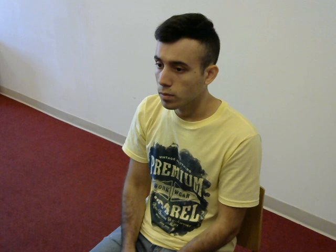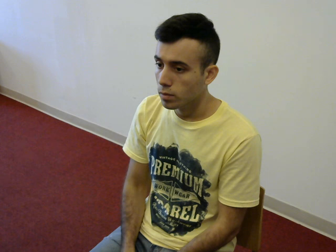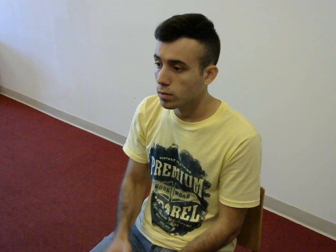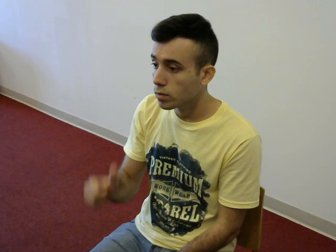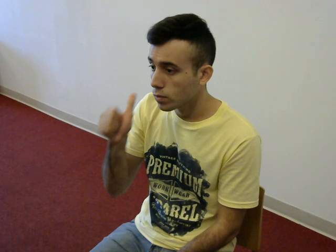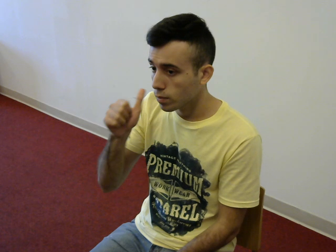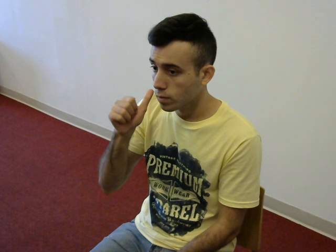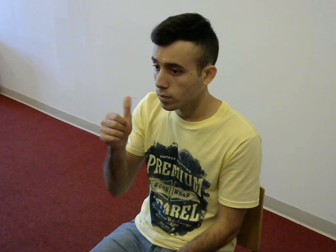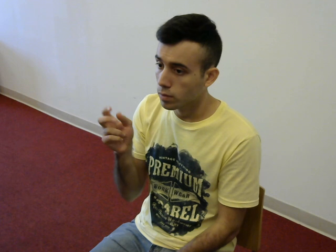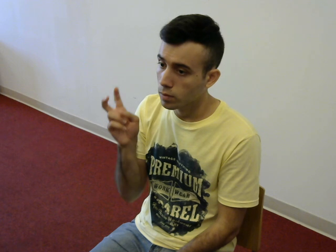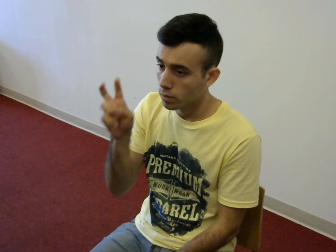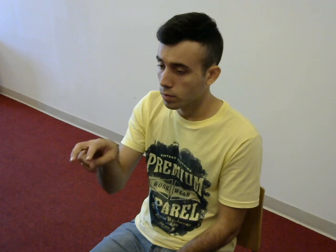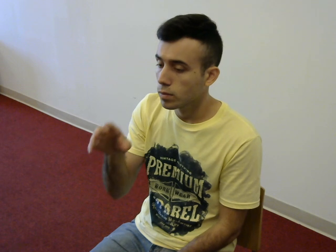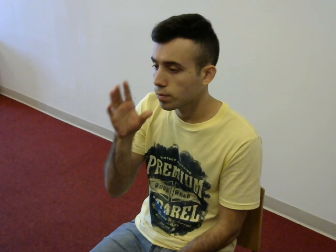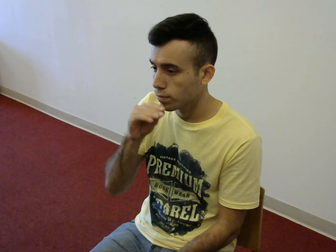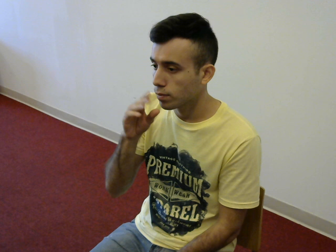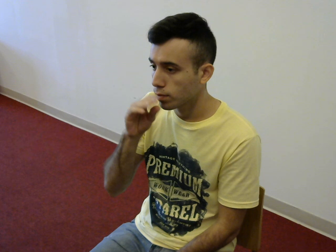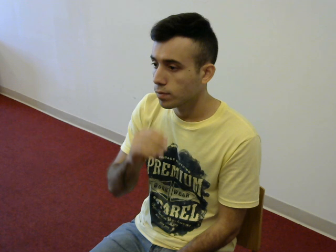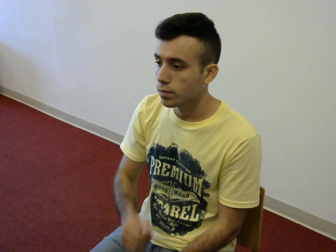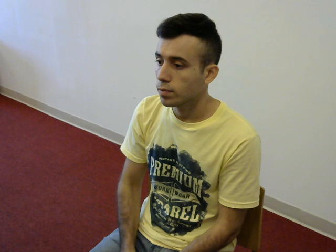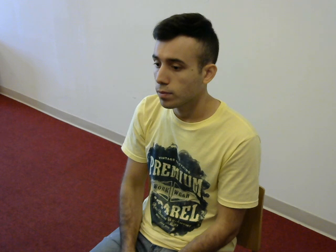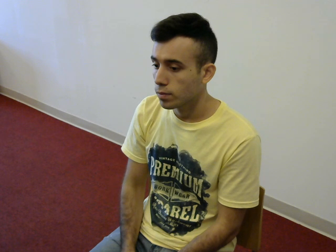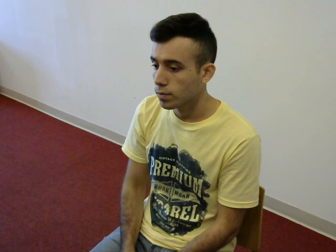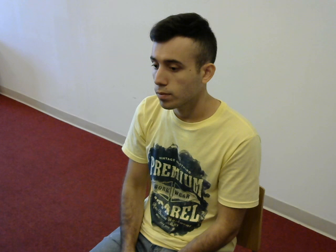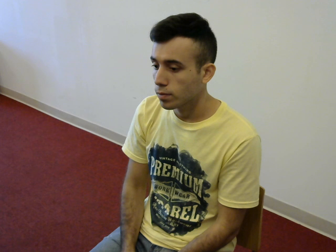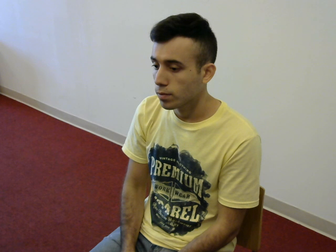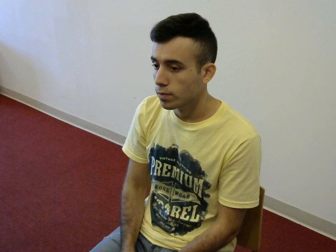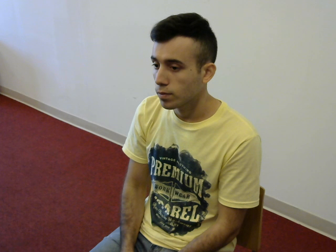Sabah gələ bilərəmmi?